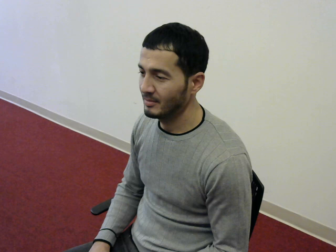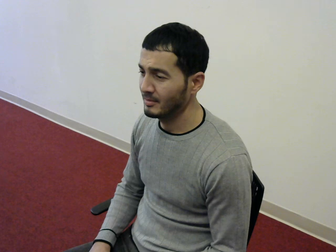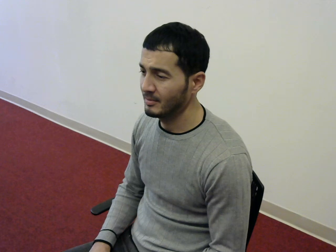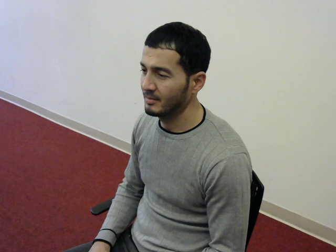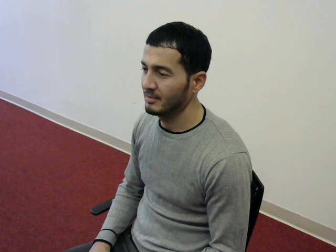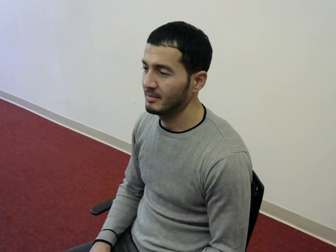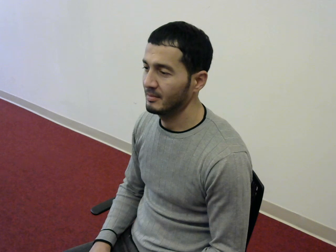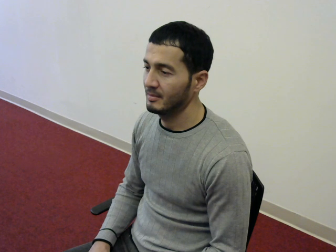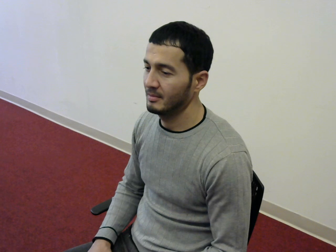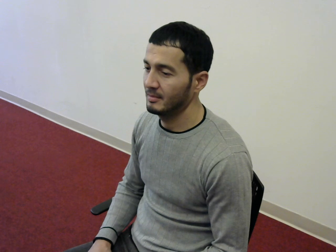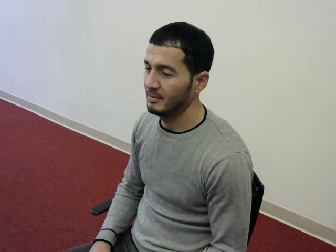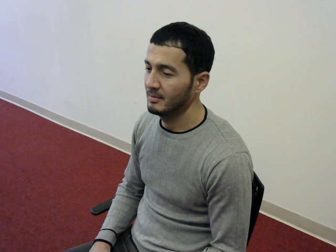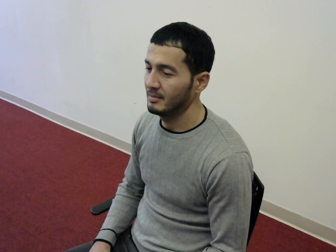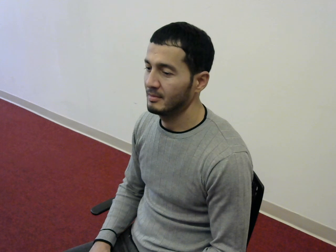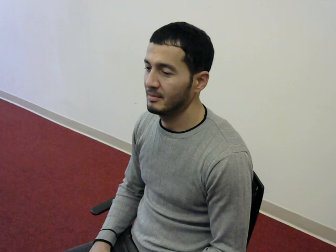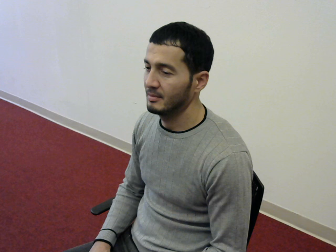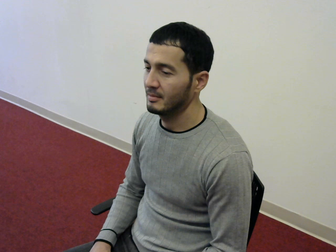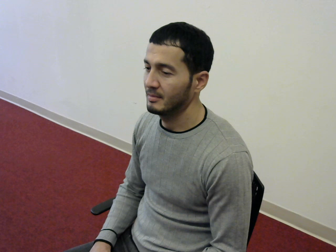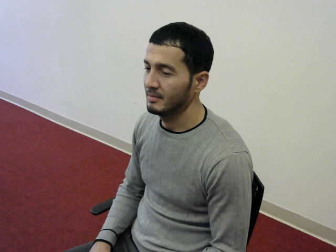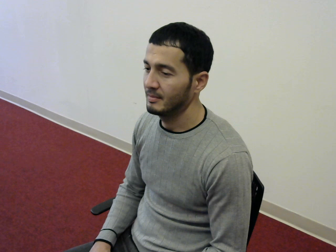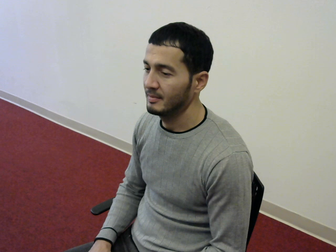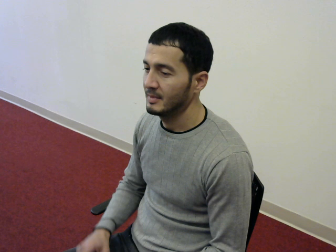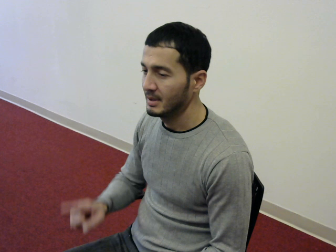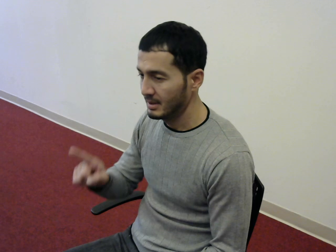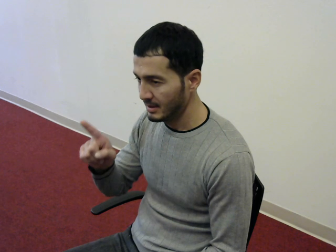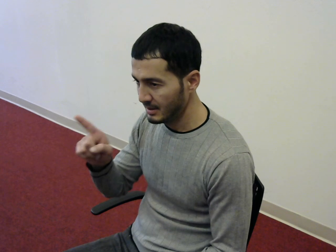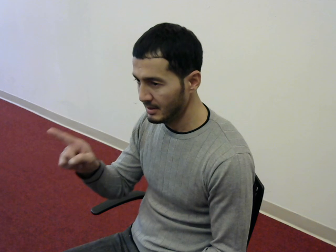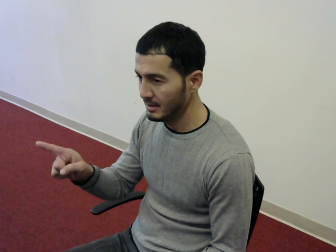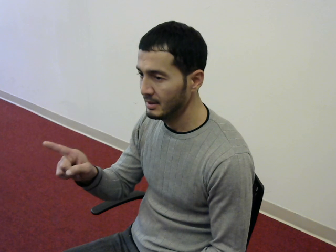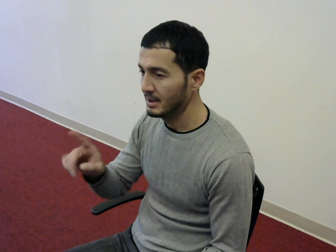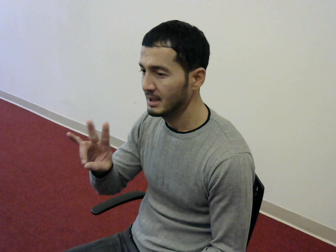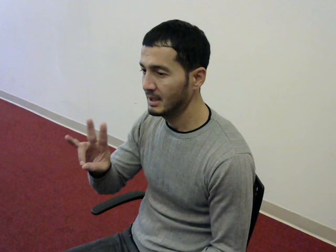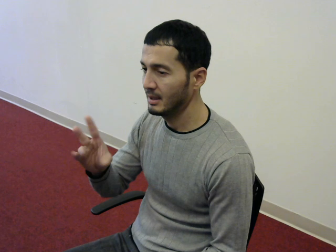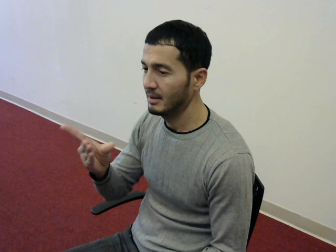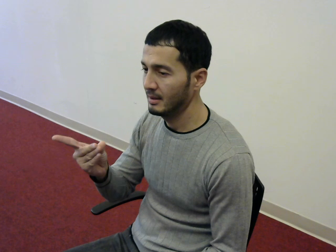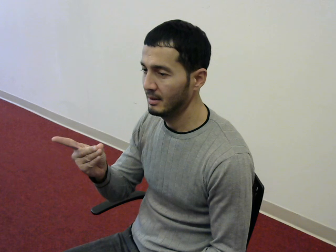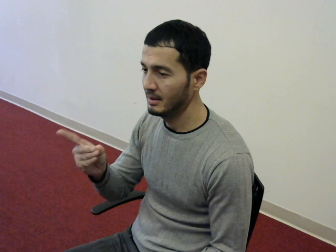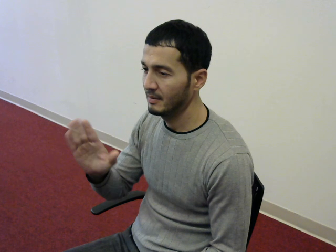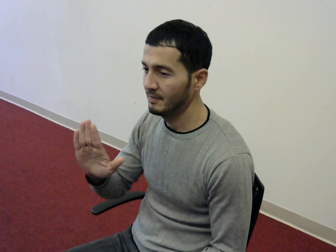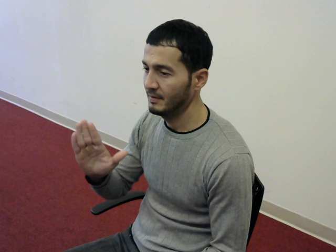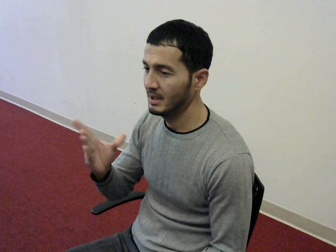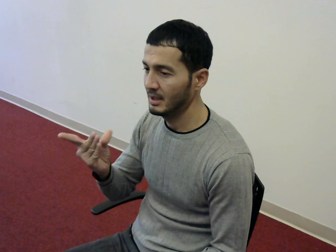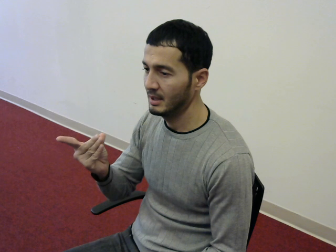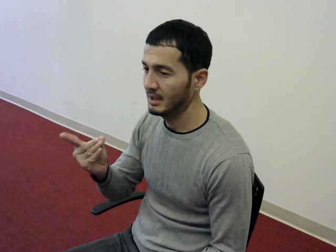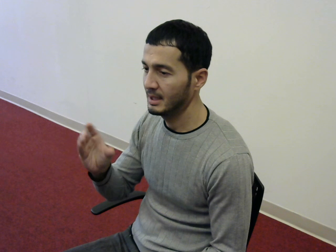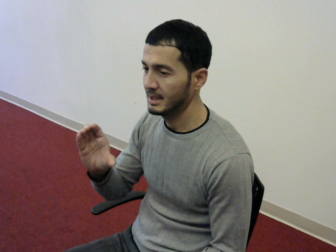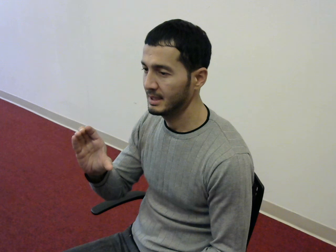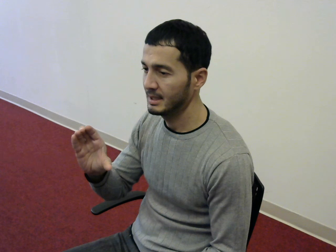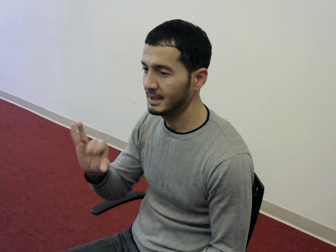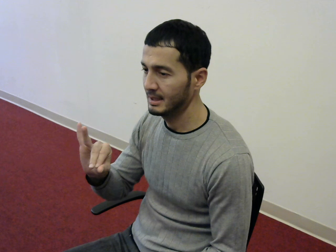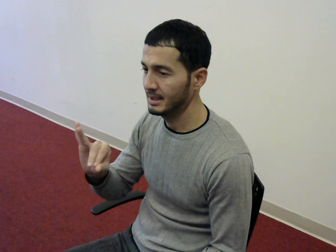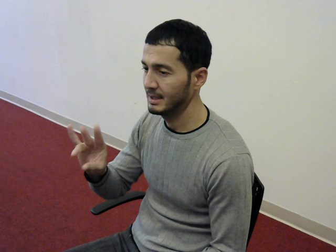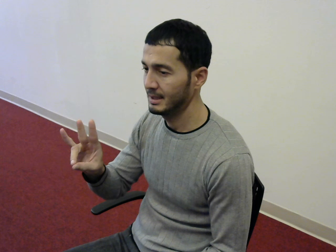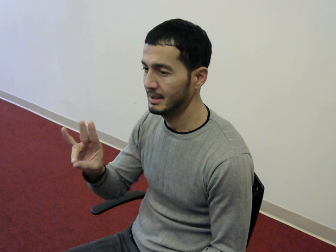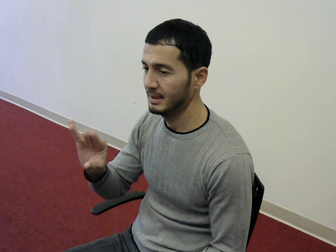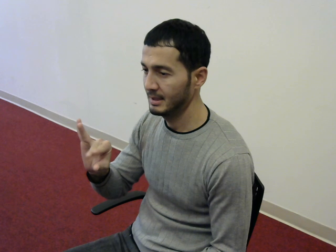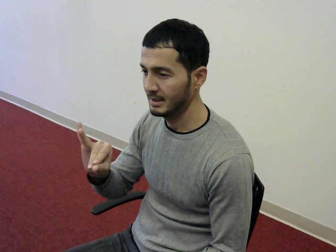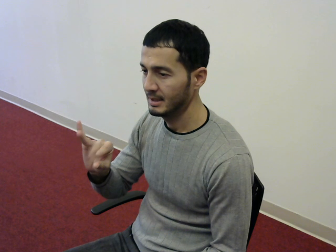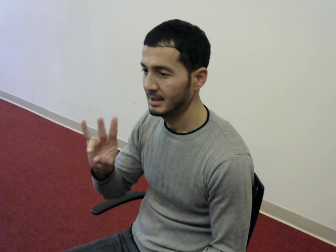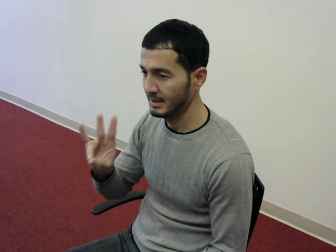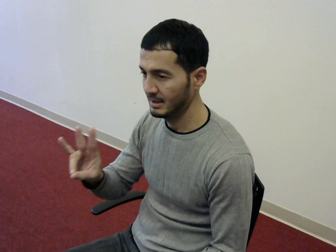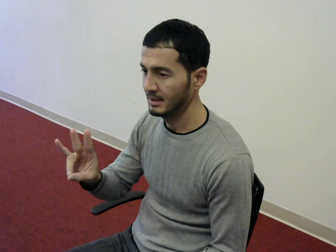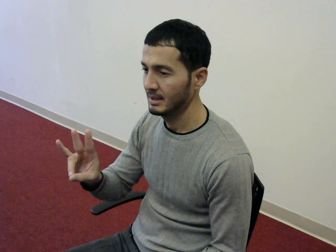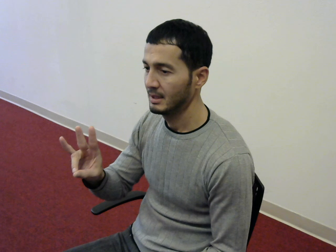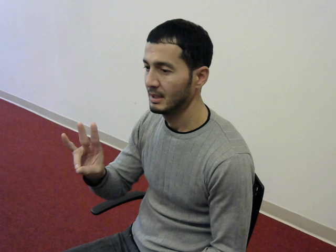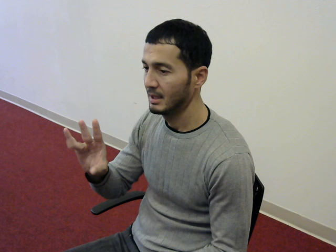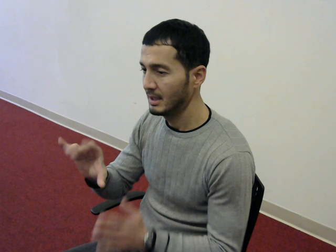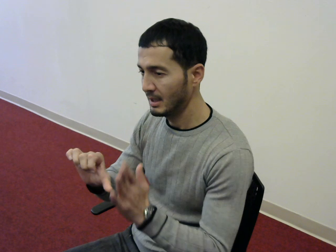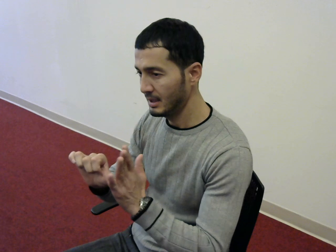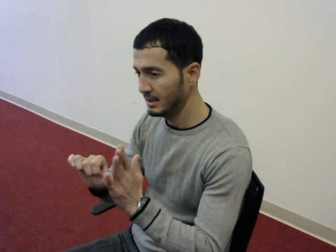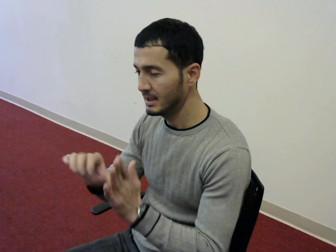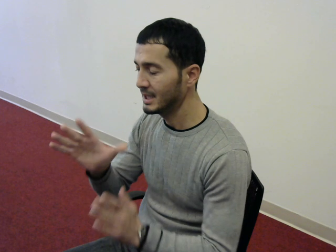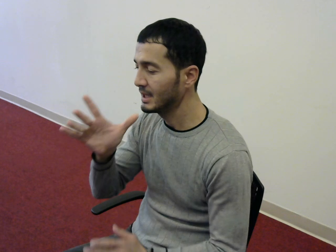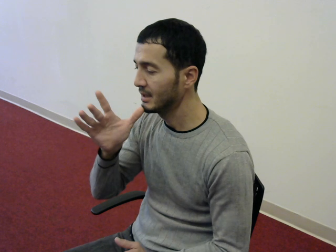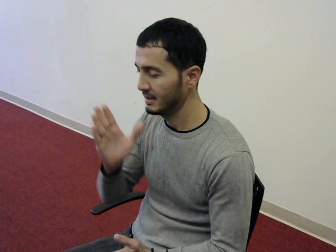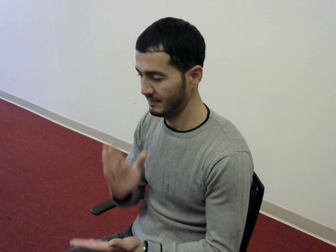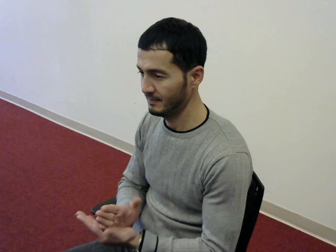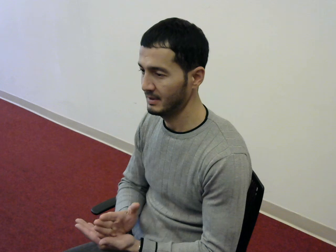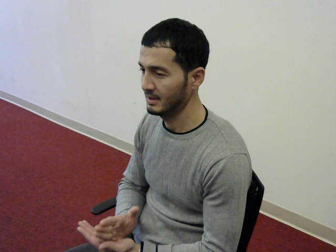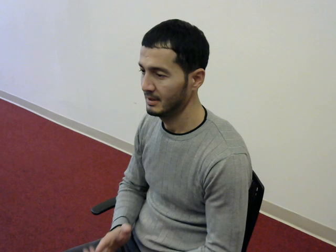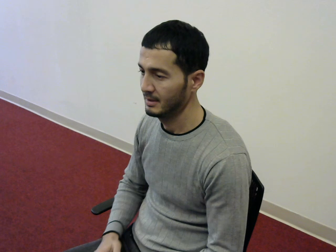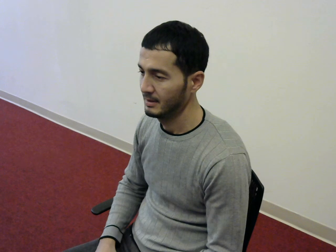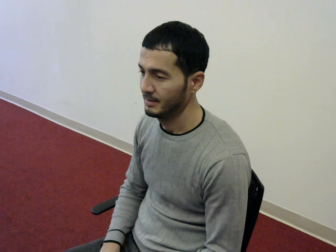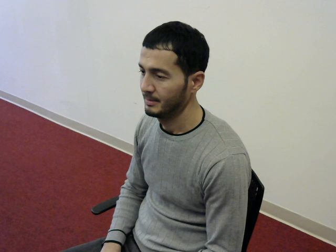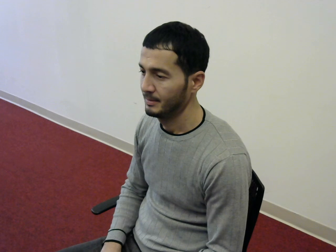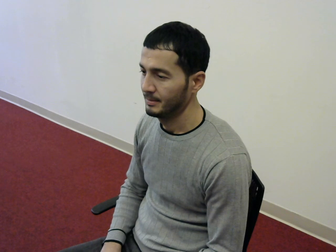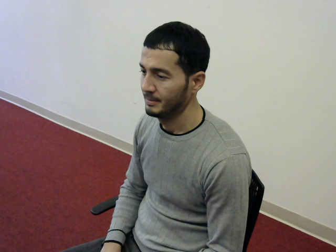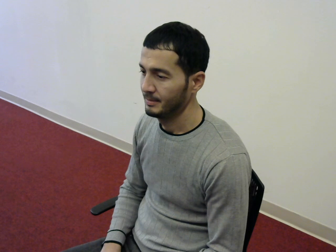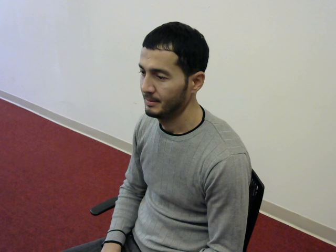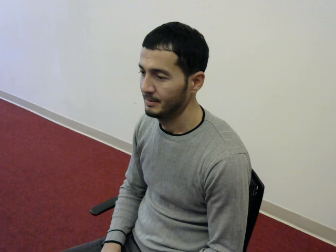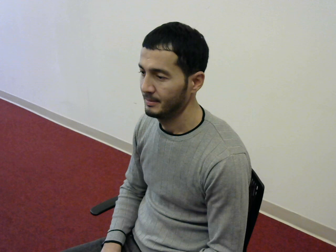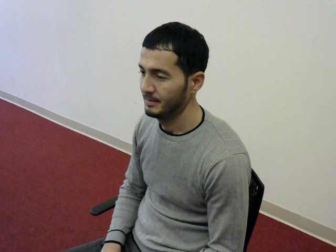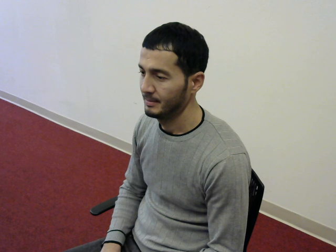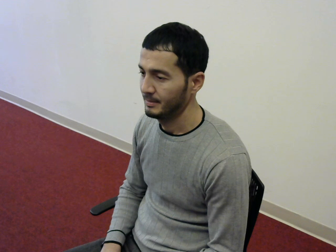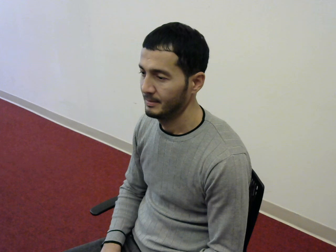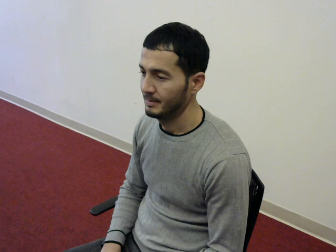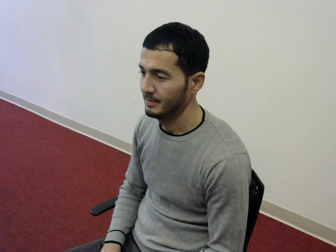Onun nəvəsinin 6 yaşı var